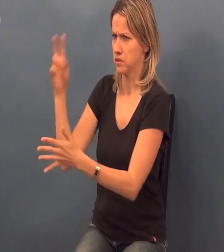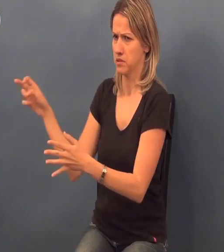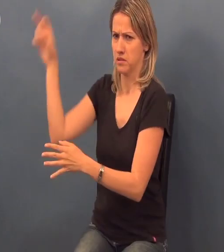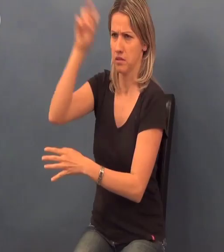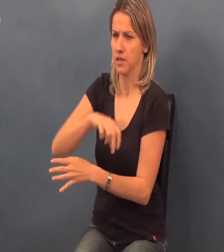To babcia.